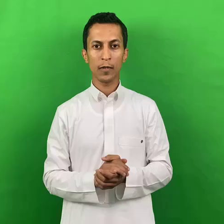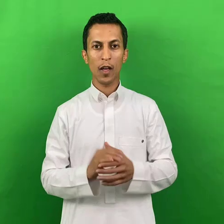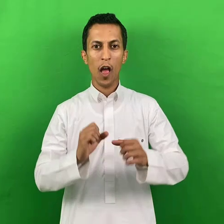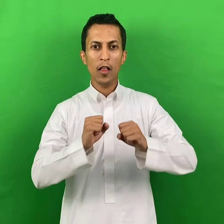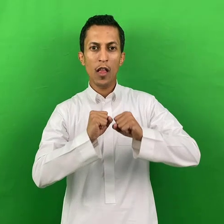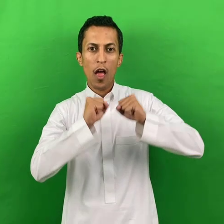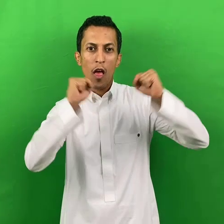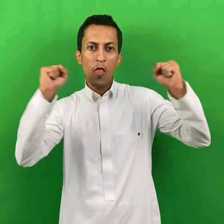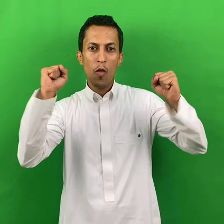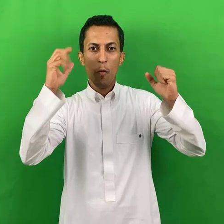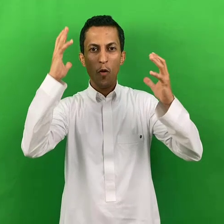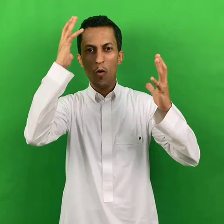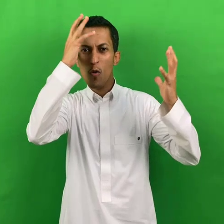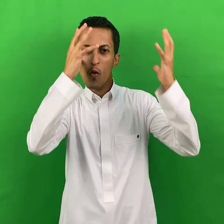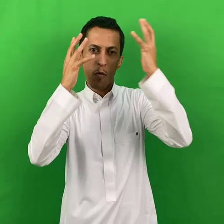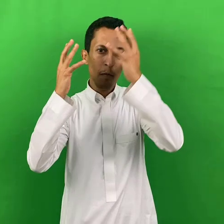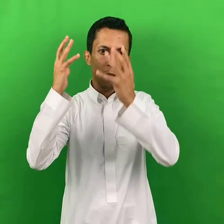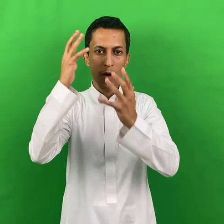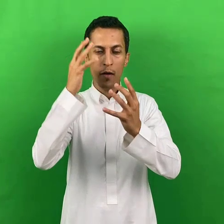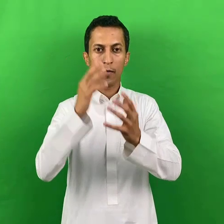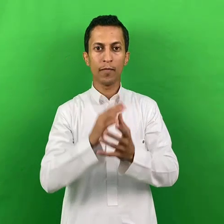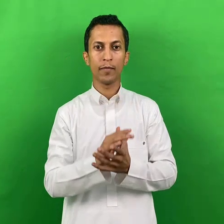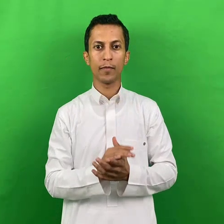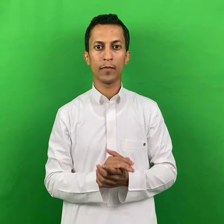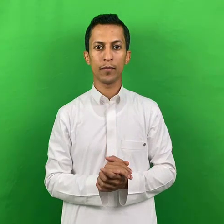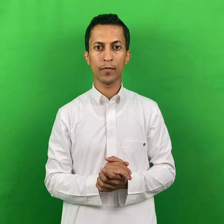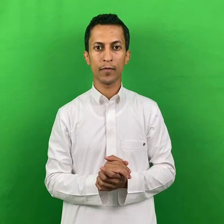تعظم كروبه